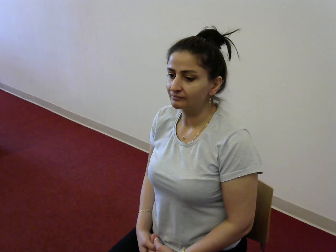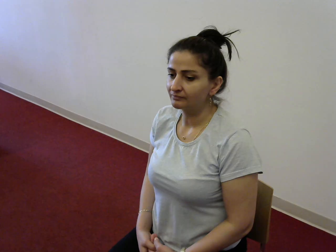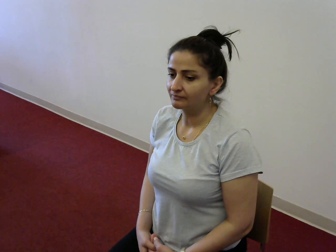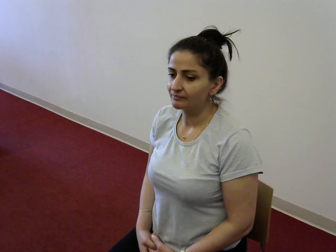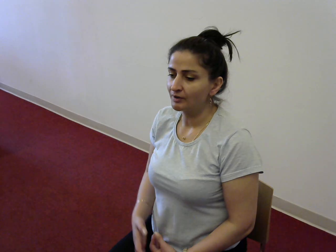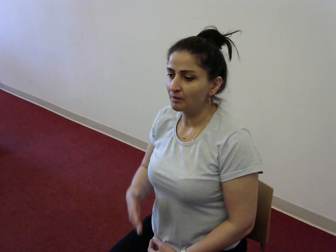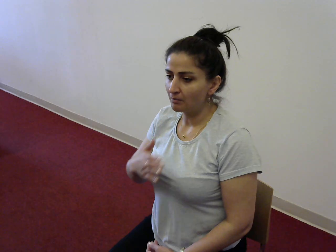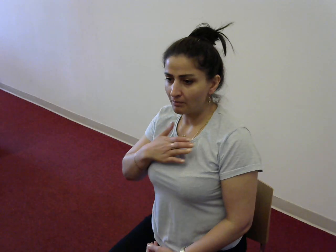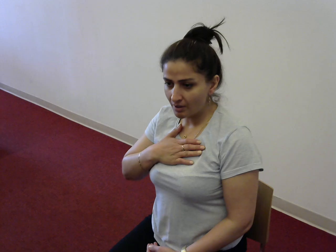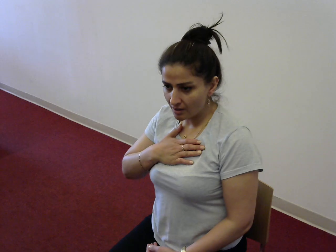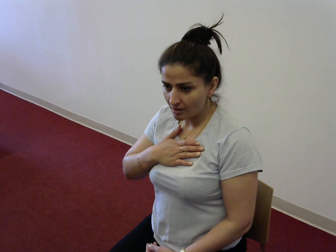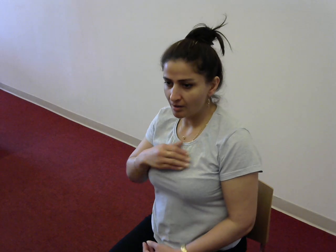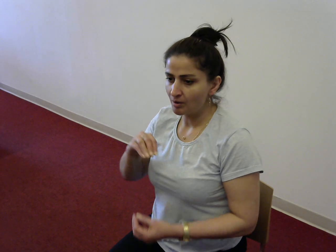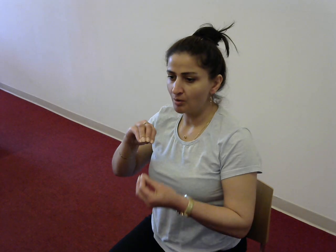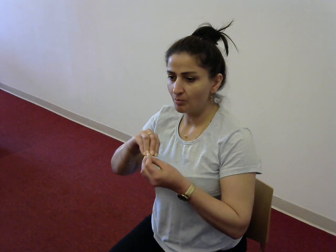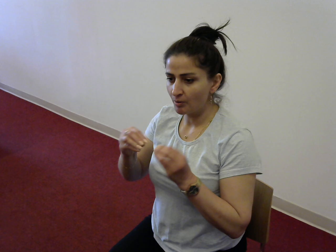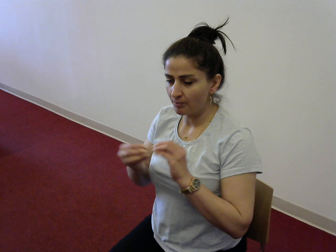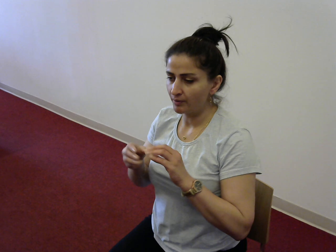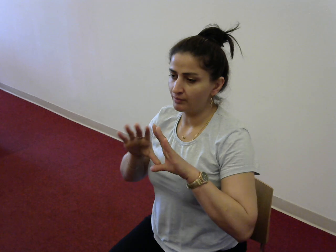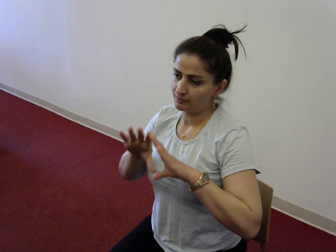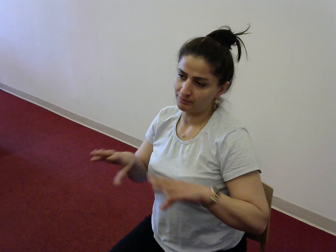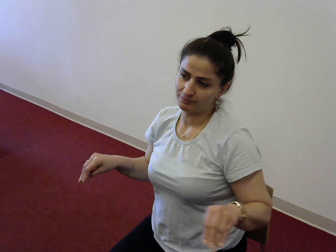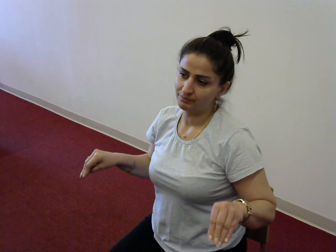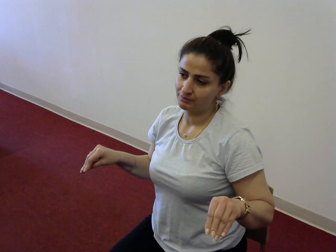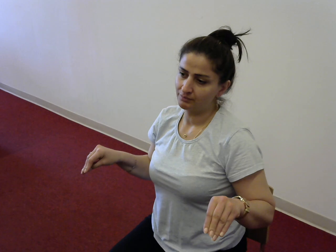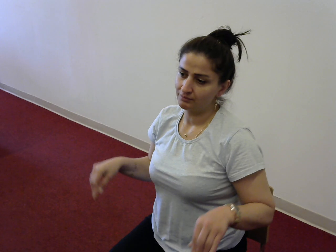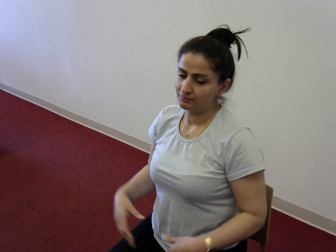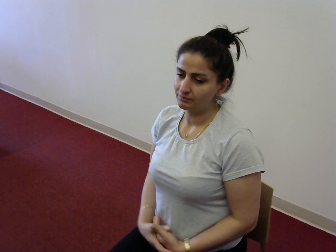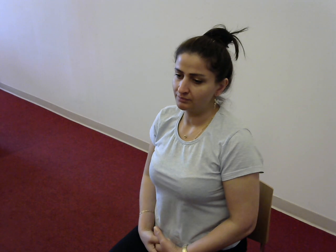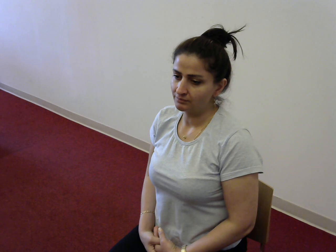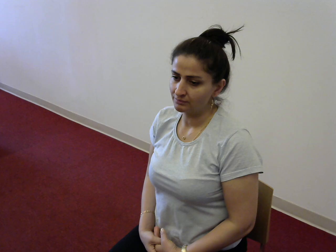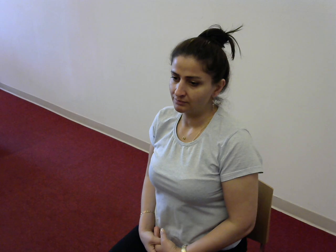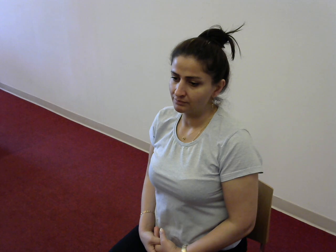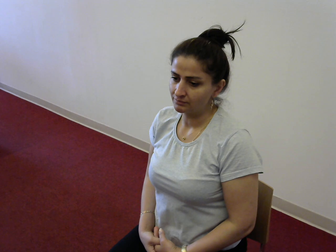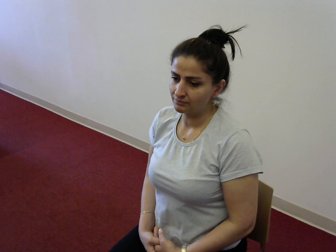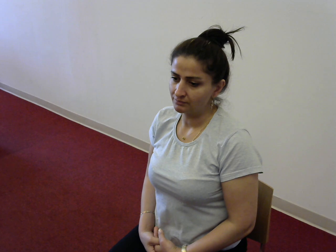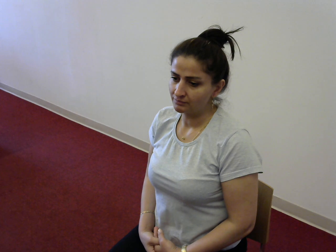Mənim problemim həll olundu